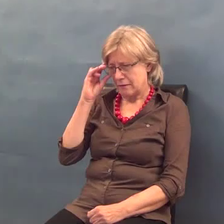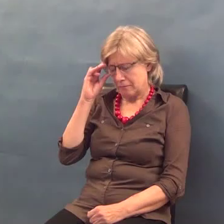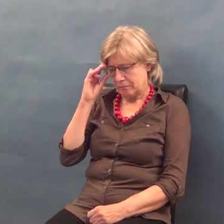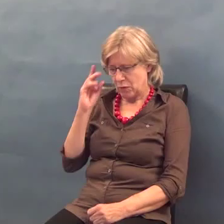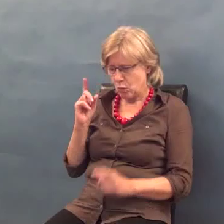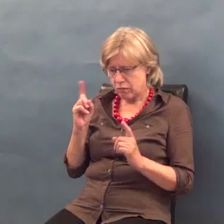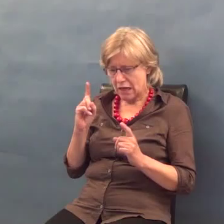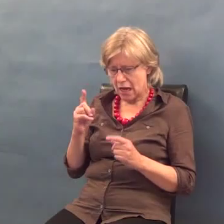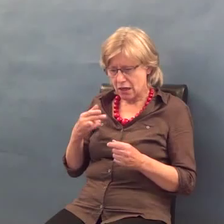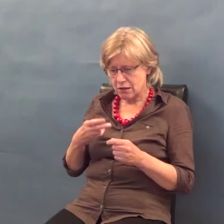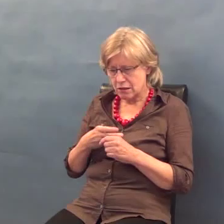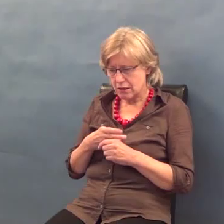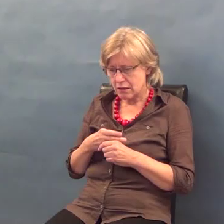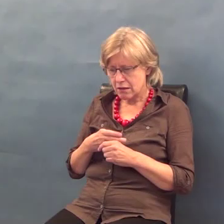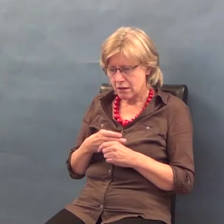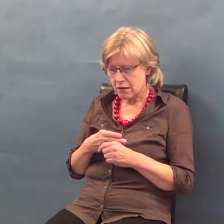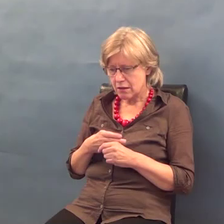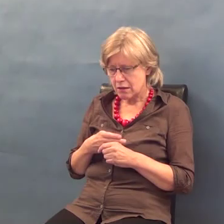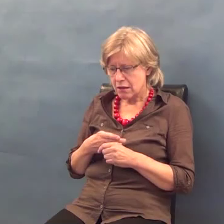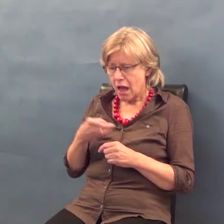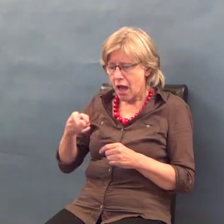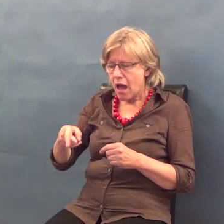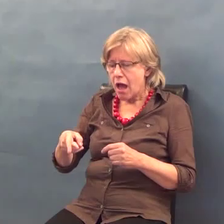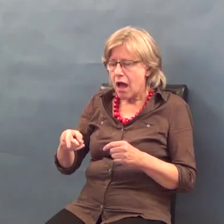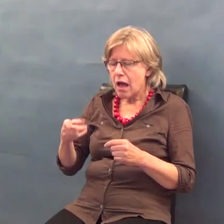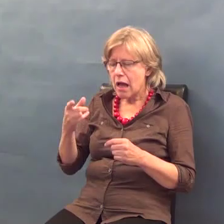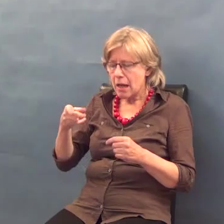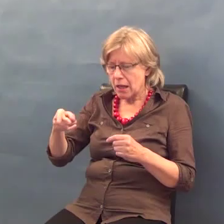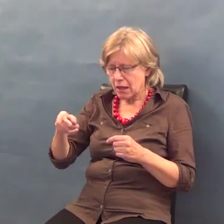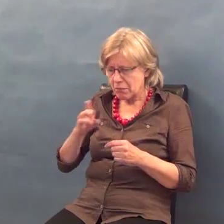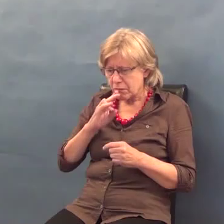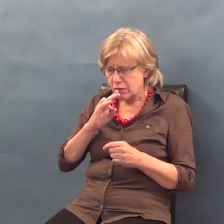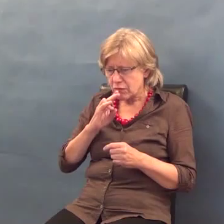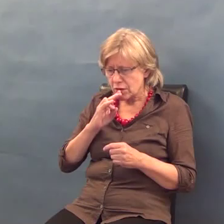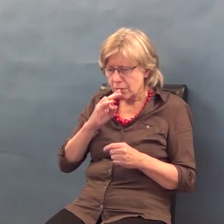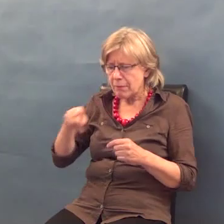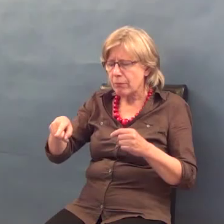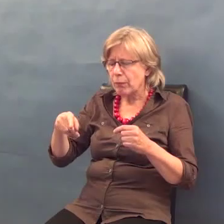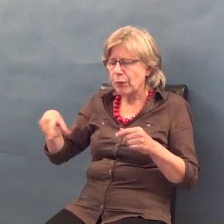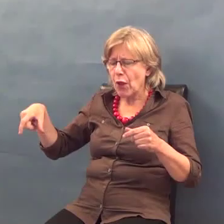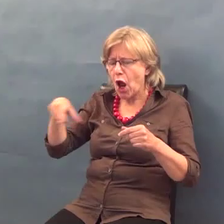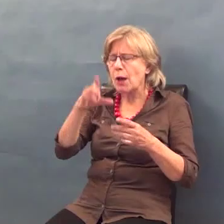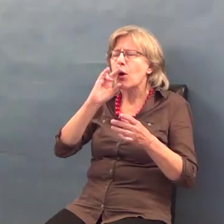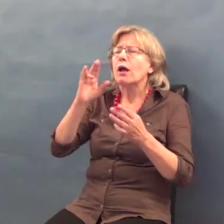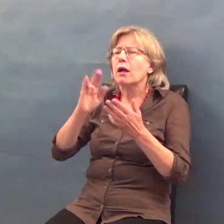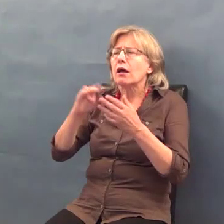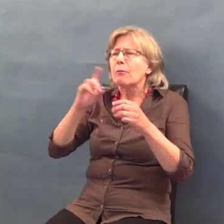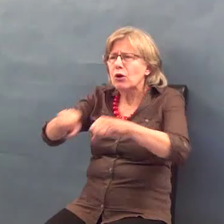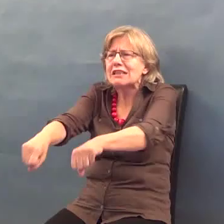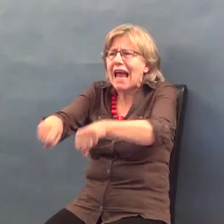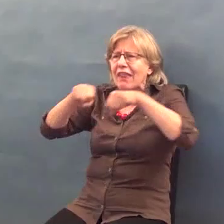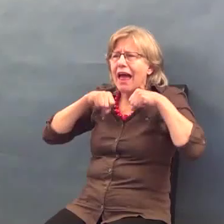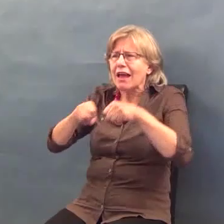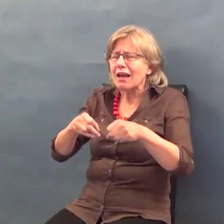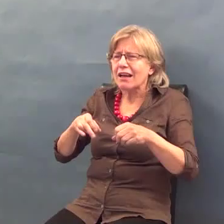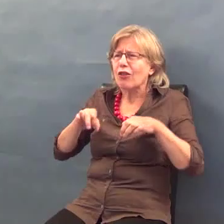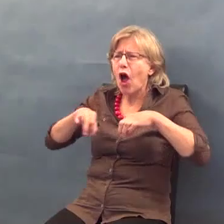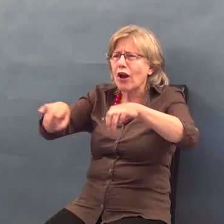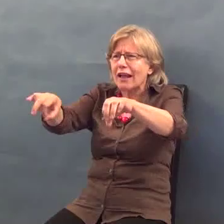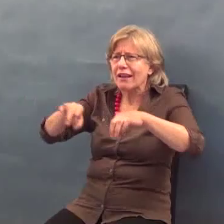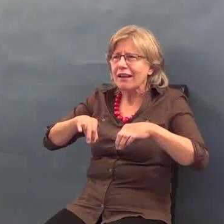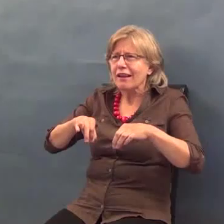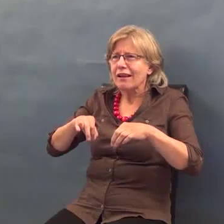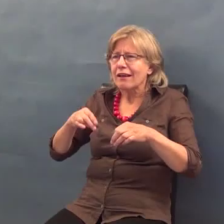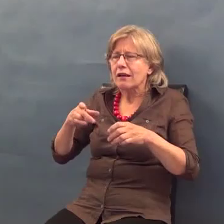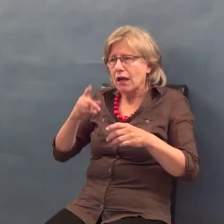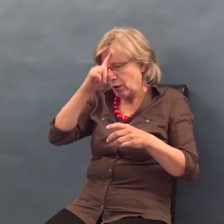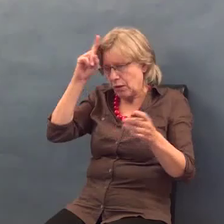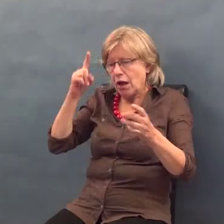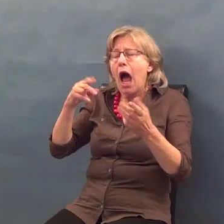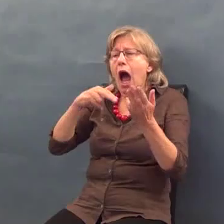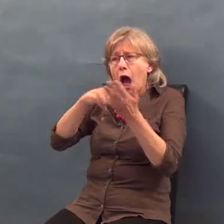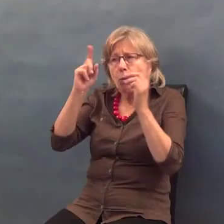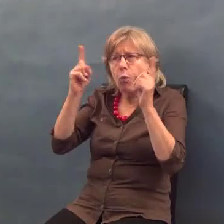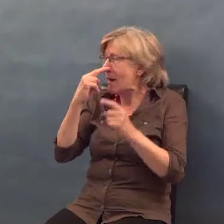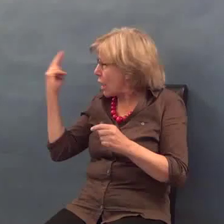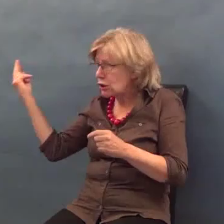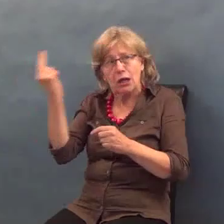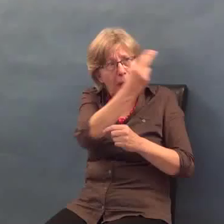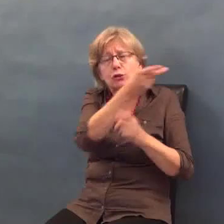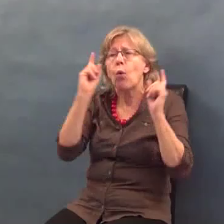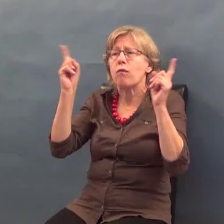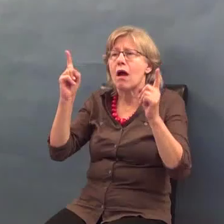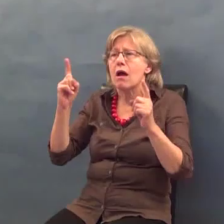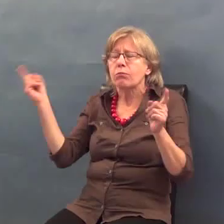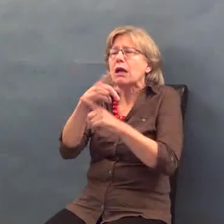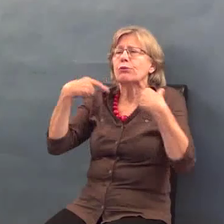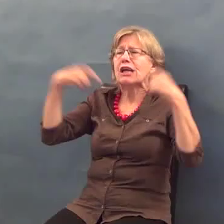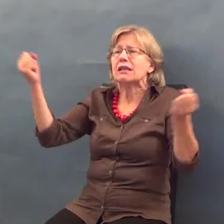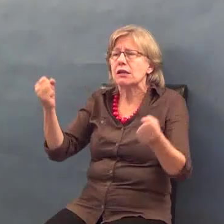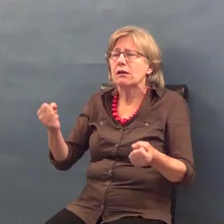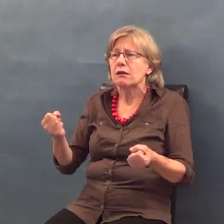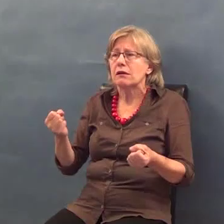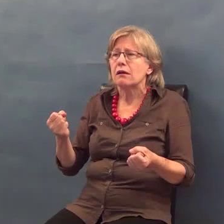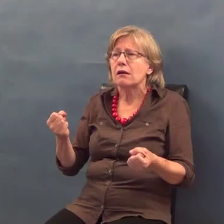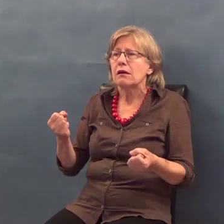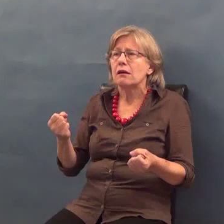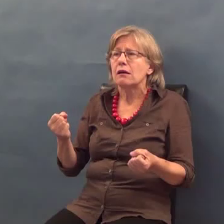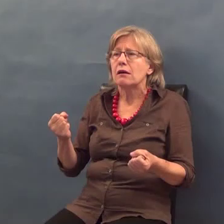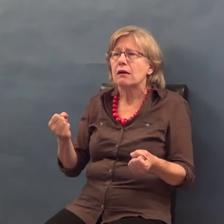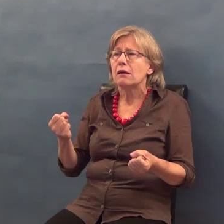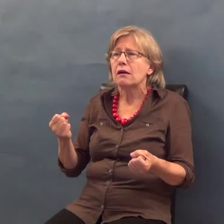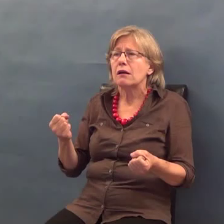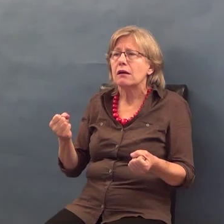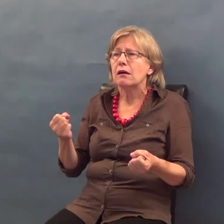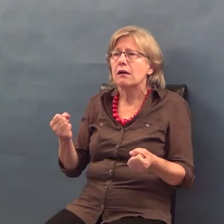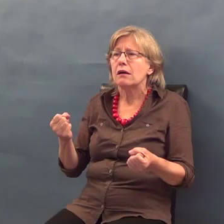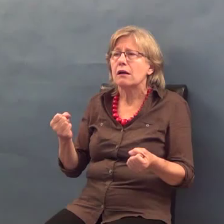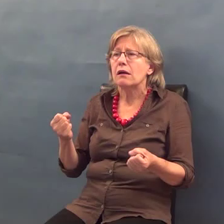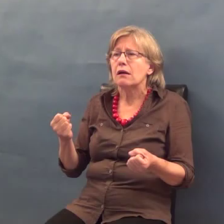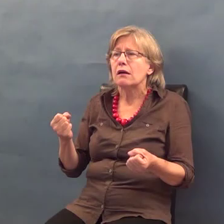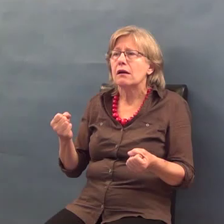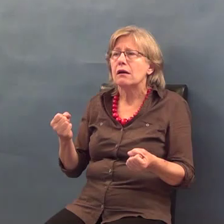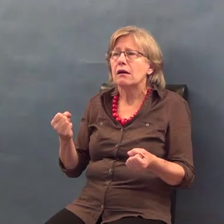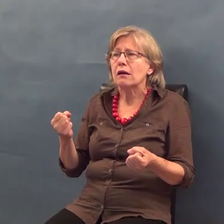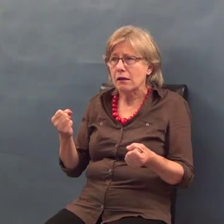Trzeba uważać na drezynę w torze, ludzie muszą patrzeć i być ostrożni, bo drezyna może kogoś przejechać lub przestraszyć.